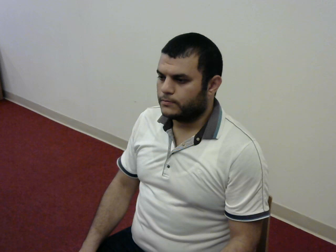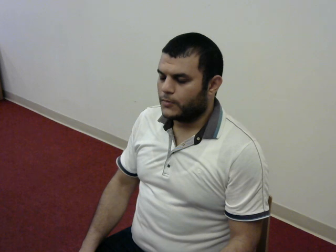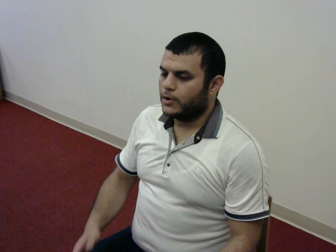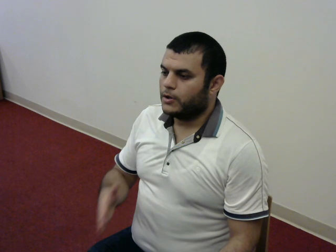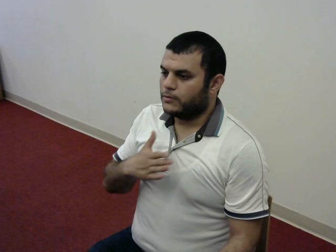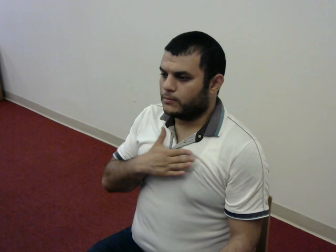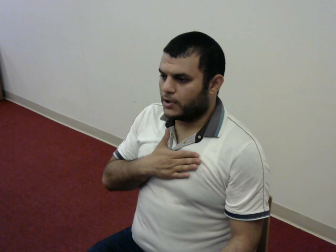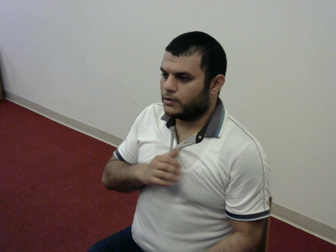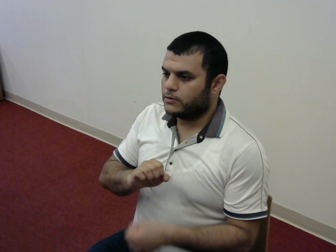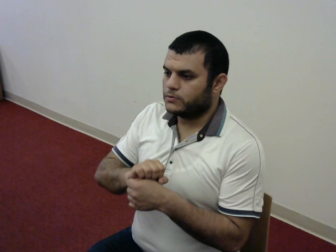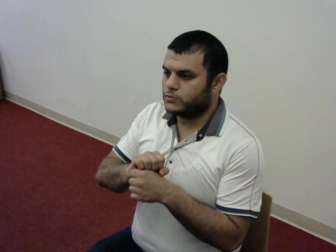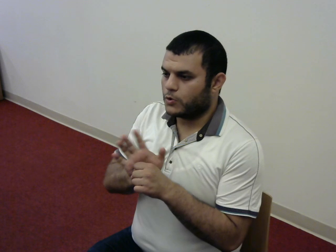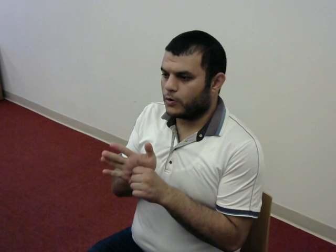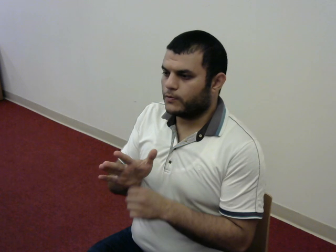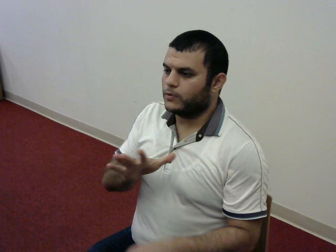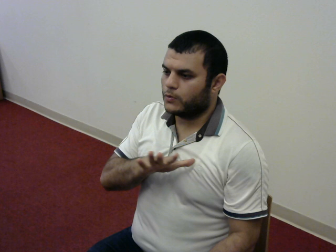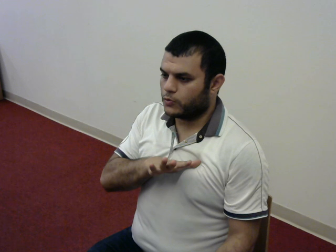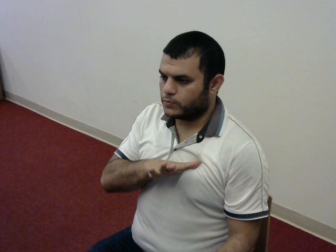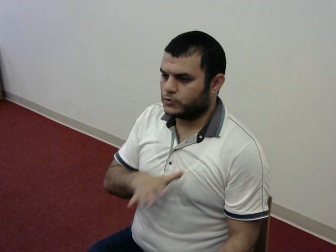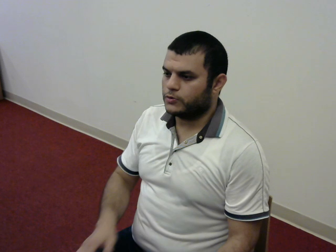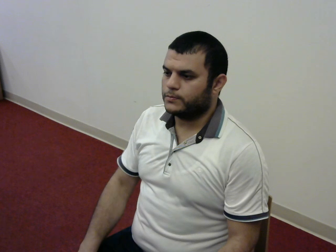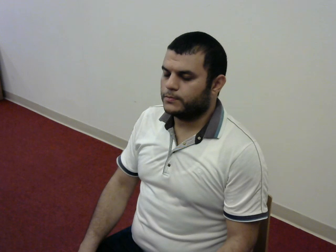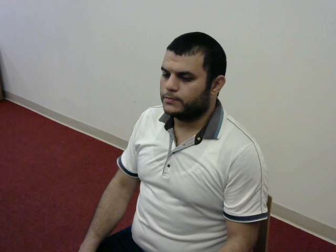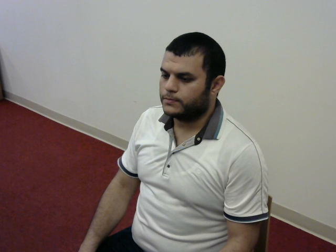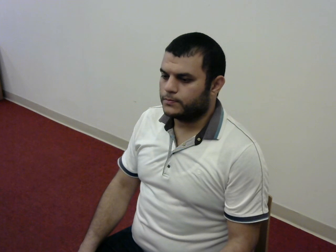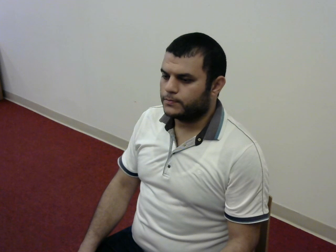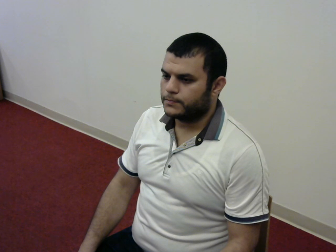Mən Covid-ə tutulmuşam